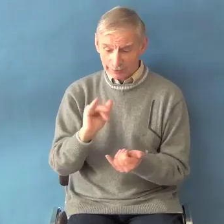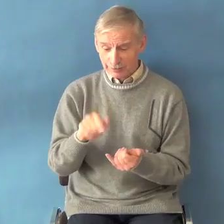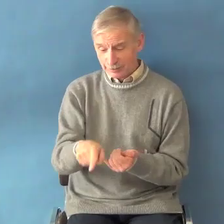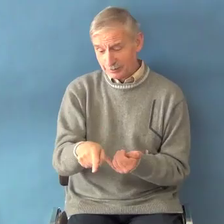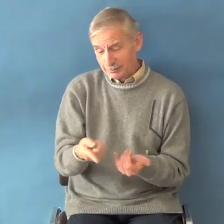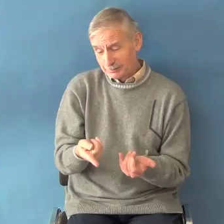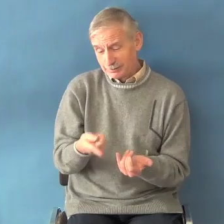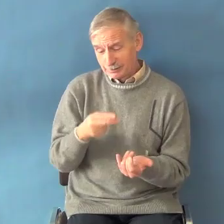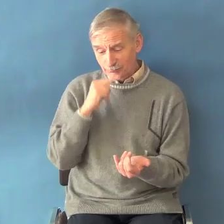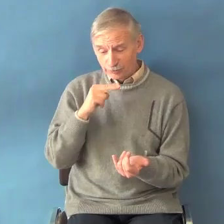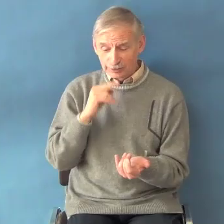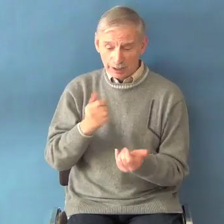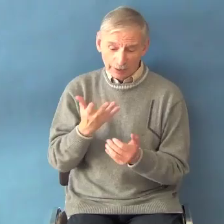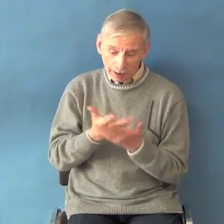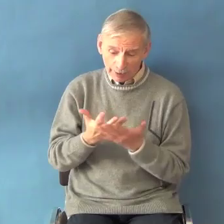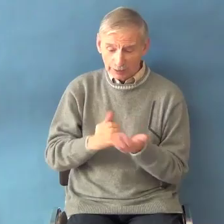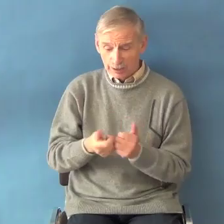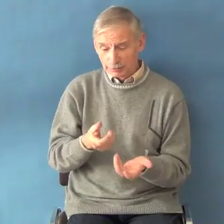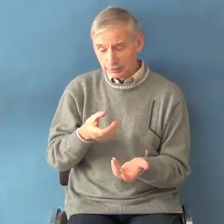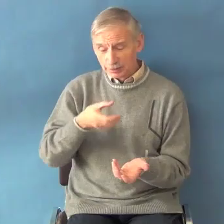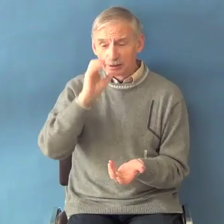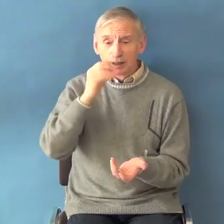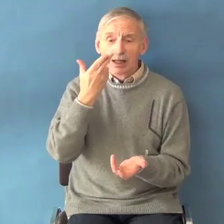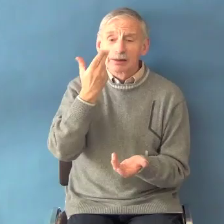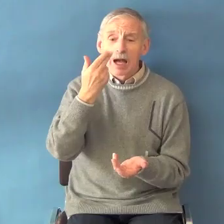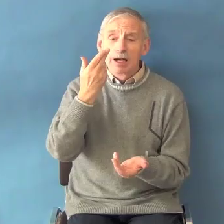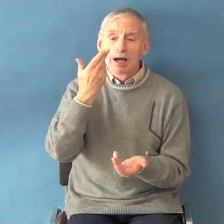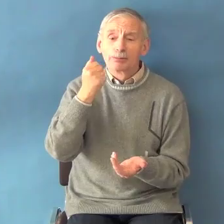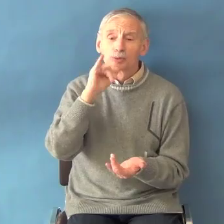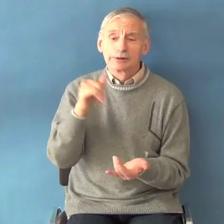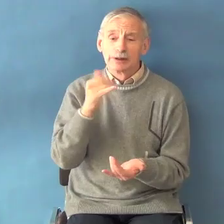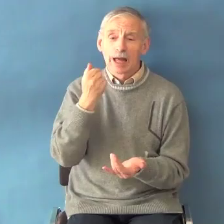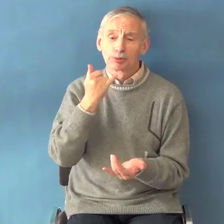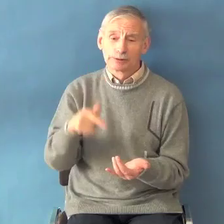...wodę albo herbatę, albo napój.